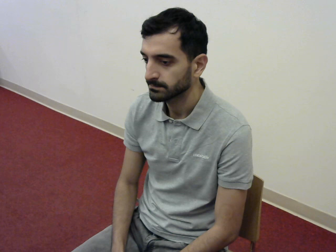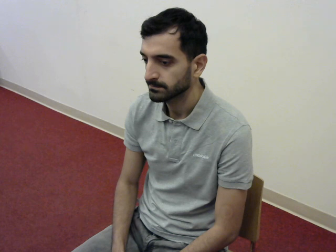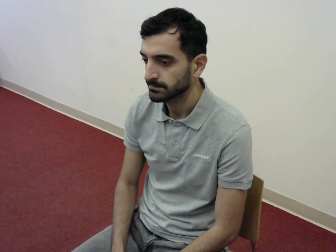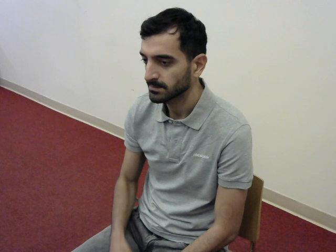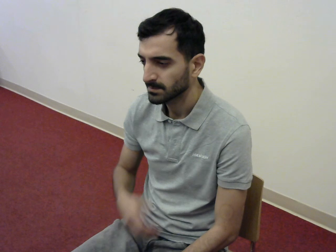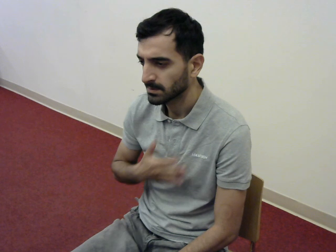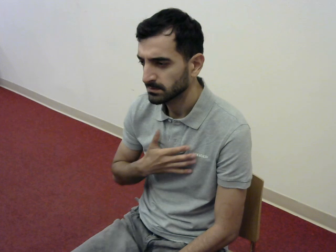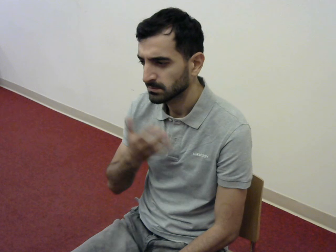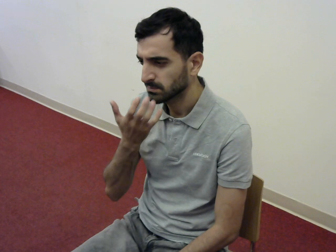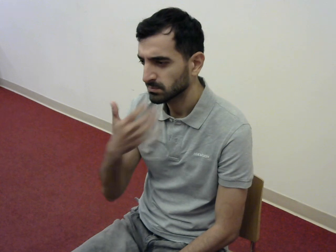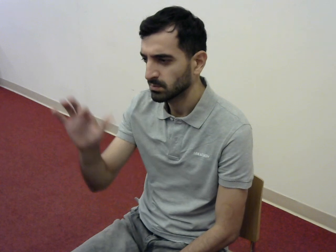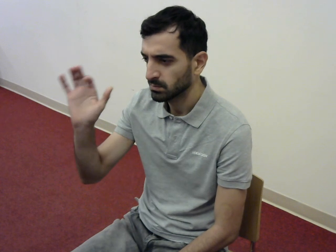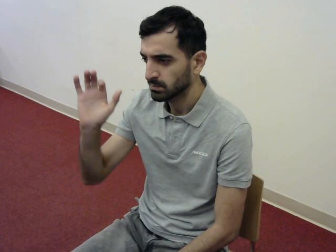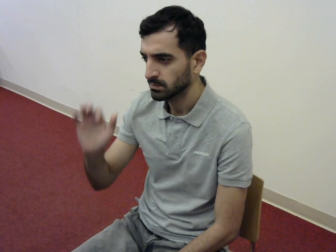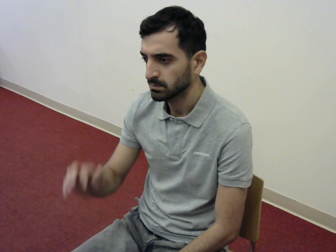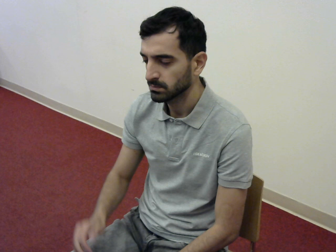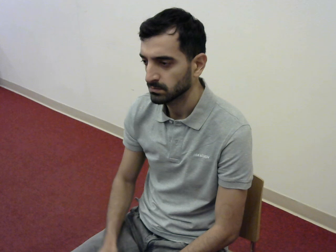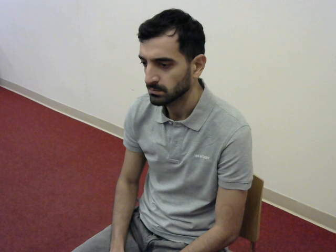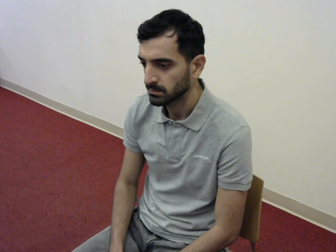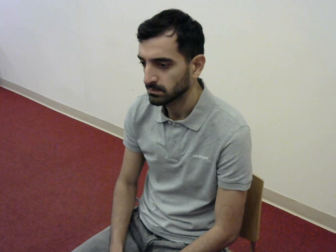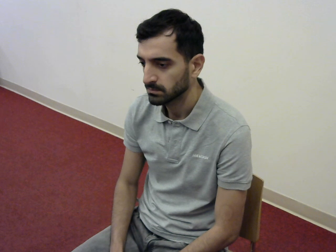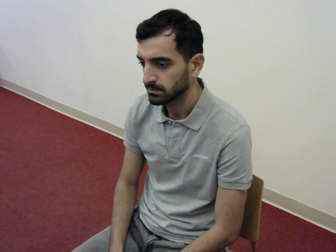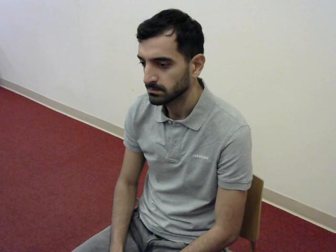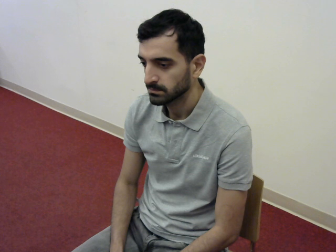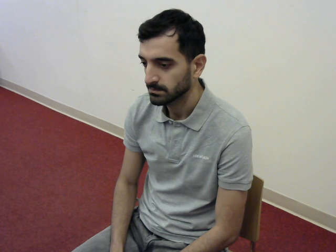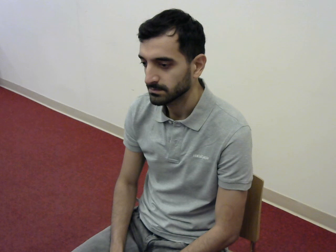Mənə istidir